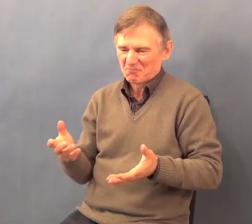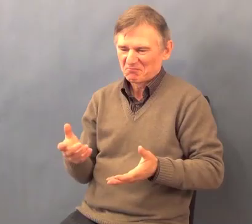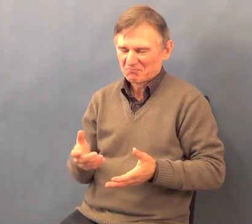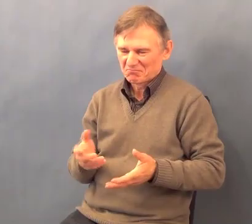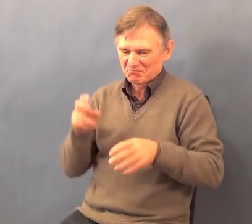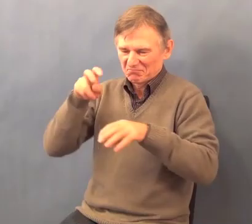Usiadł.